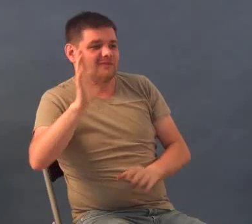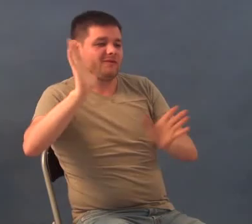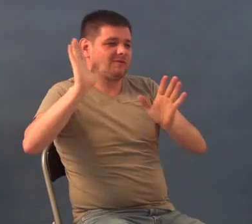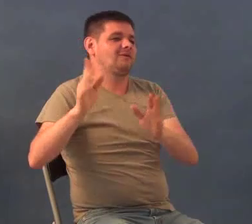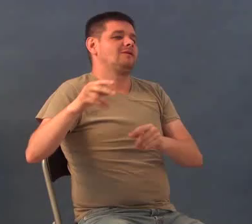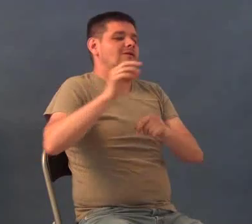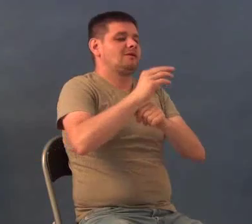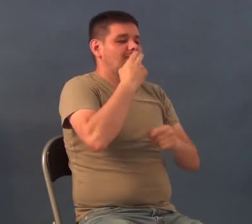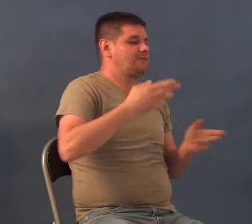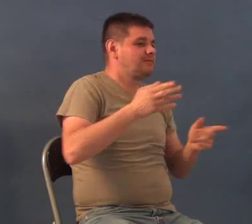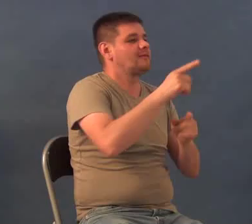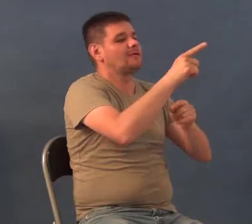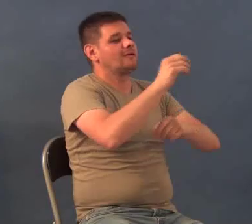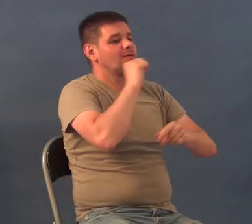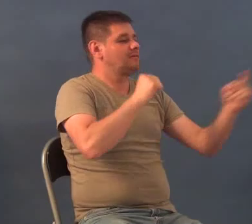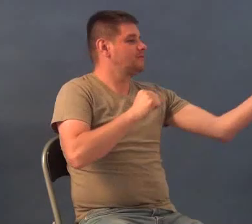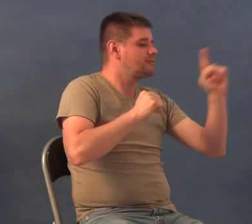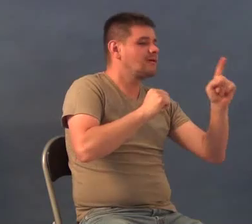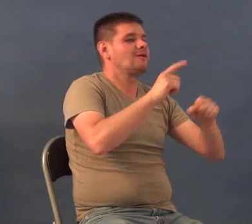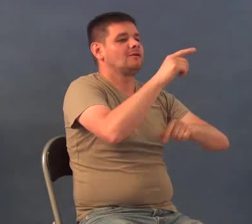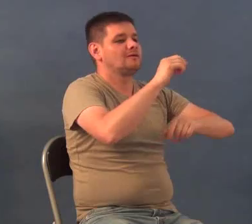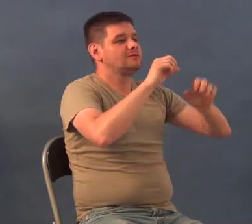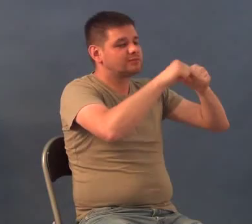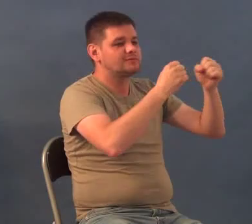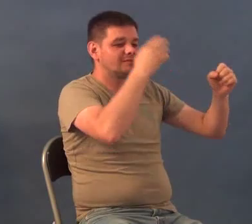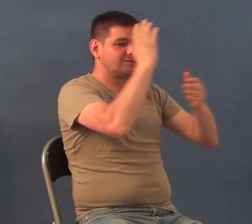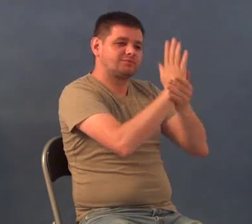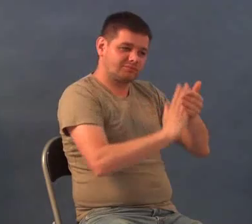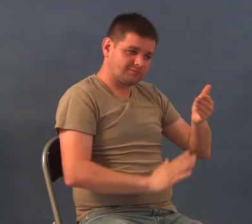Potem akurat Charlie Chaplin idzie i zjawia się babcia i mówi mu, że okna są rozbite.